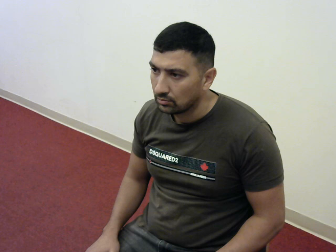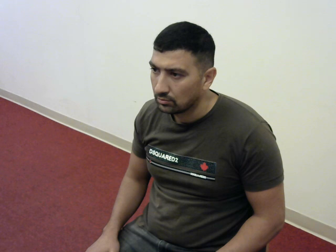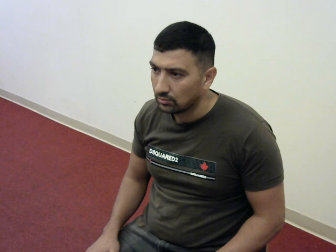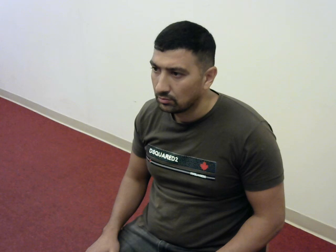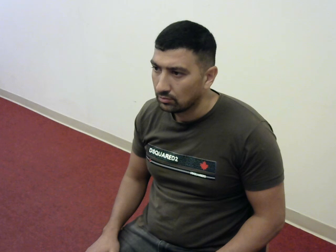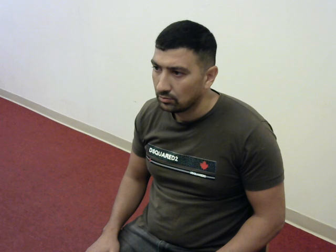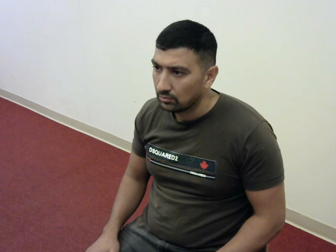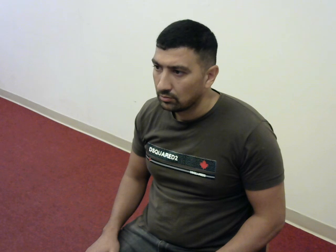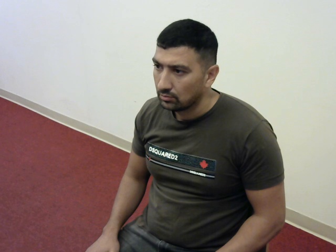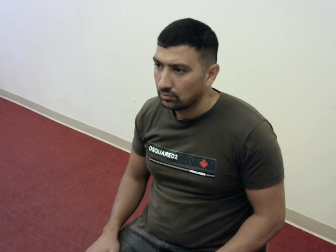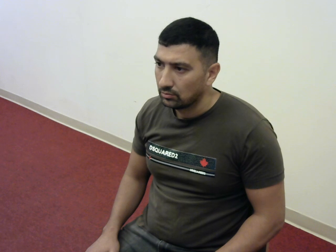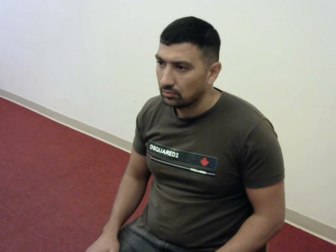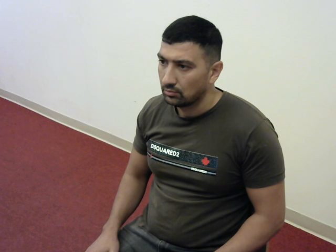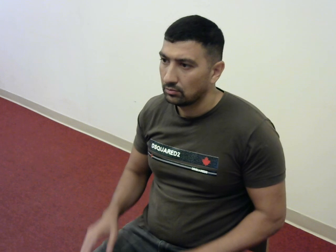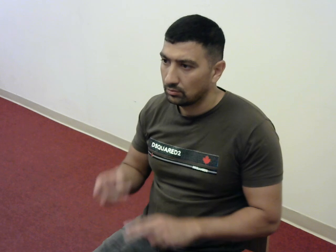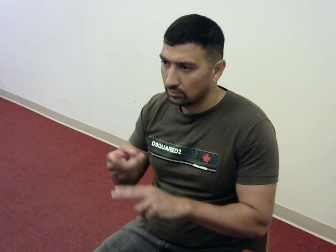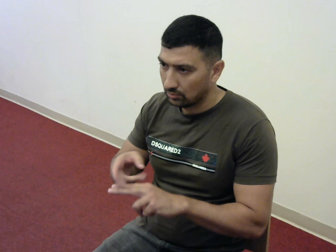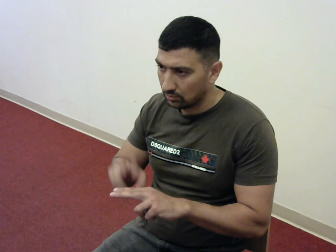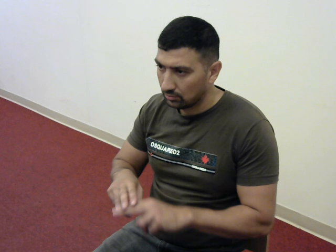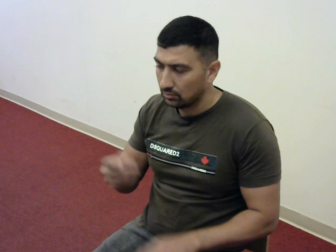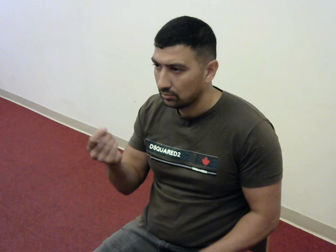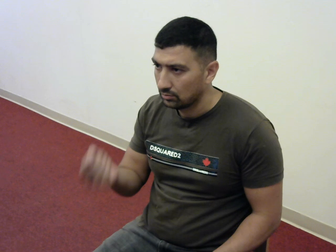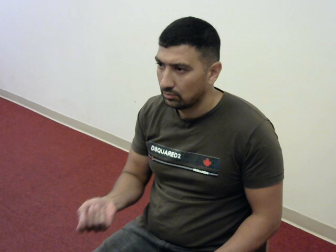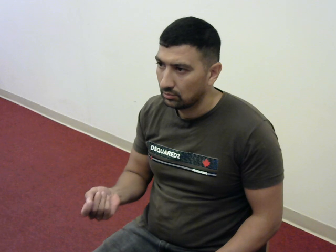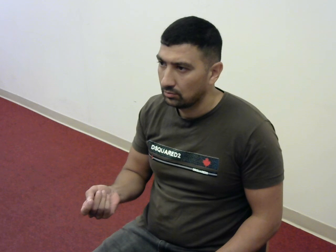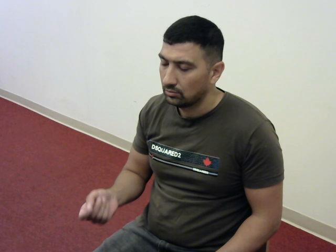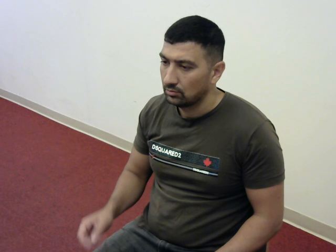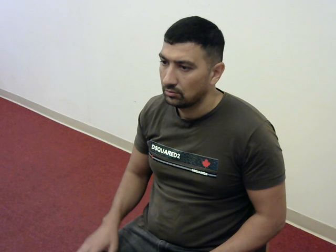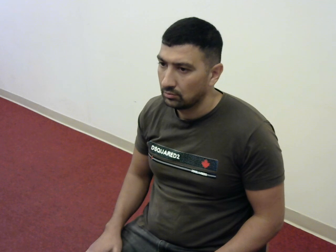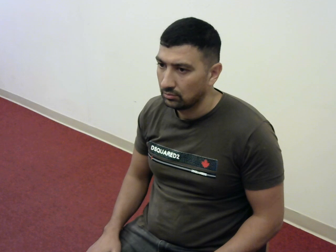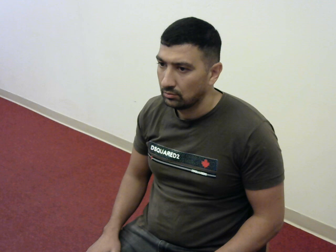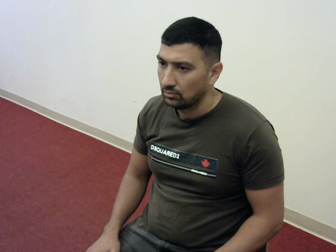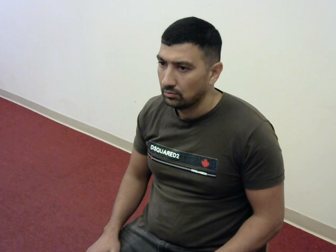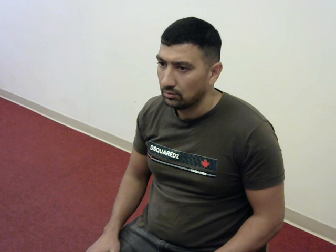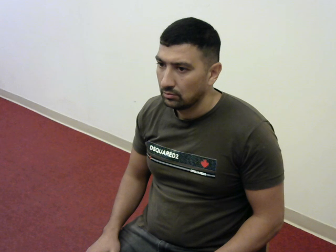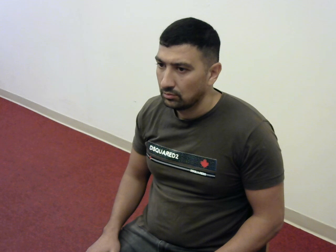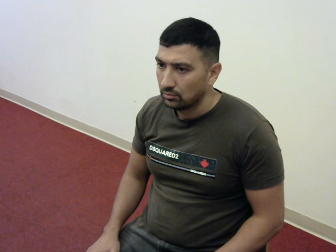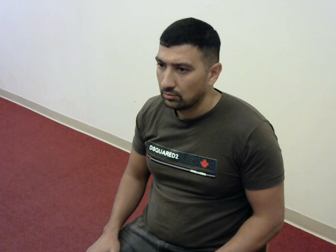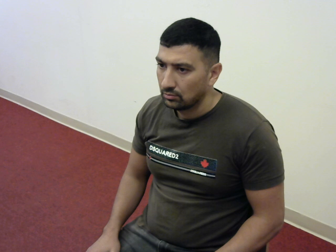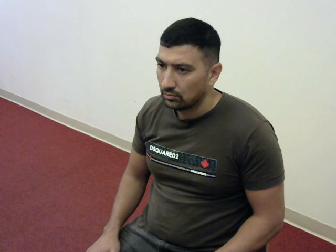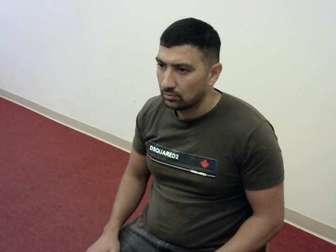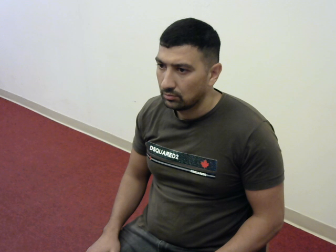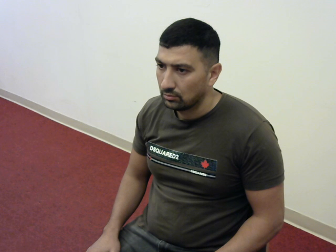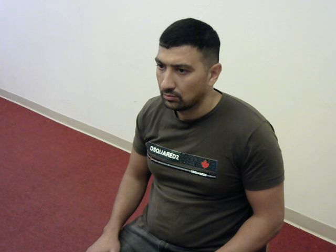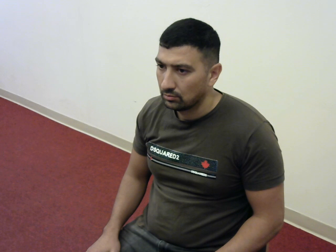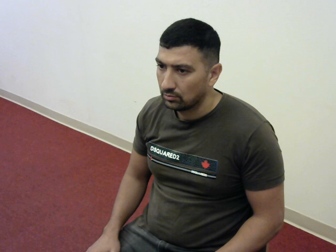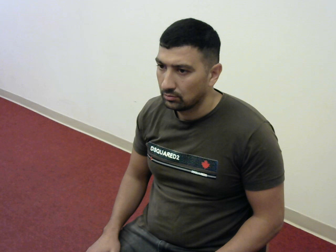Bu ucuzdur